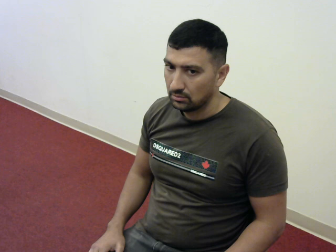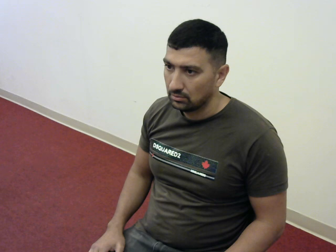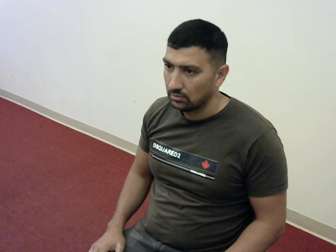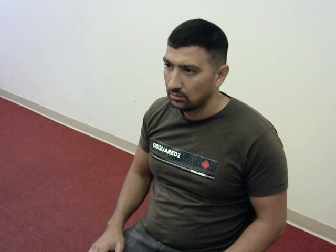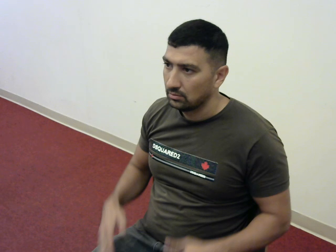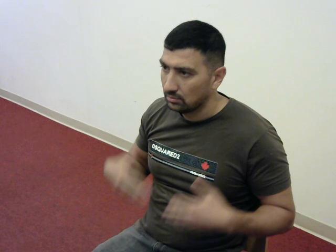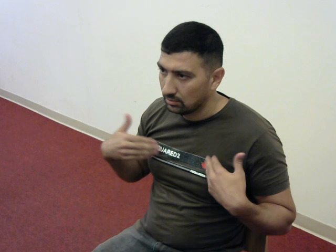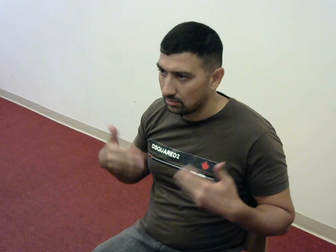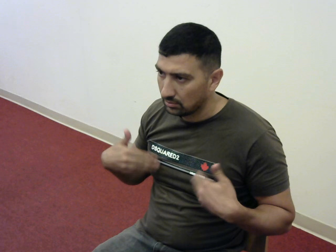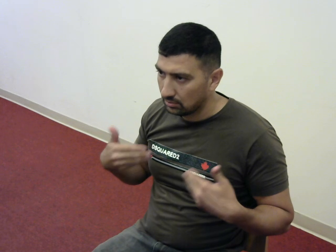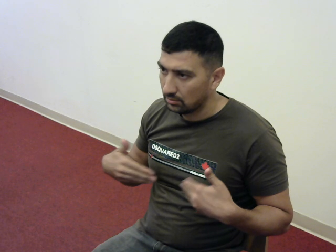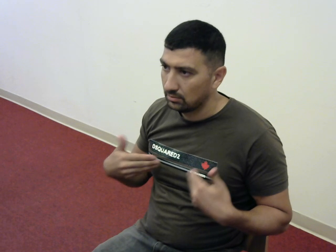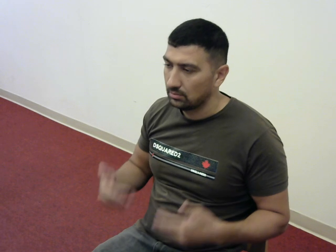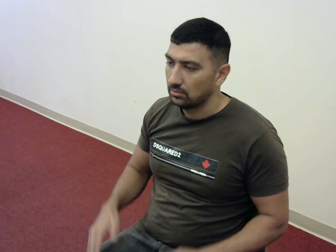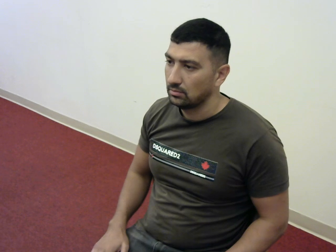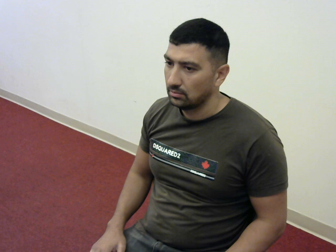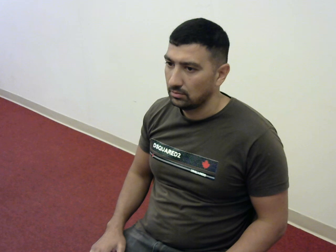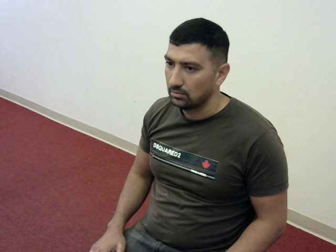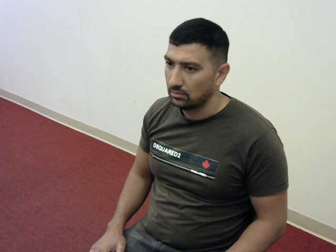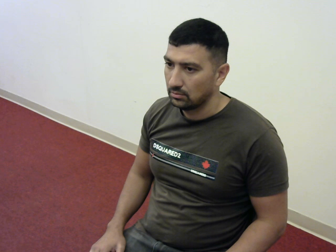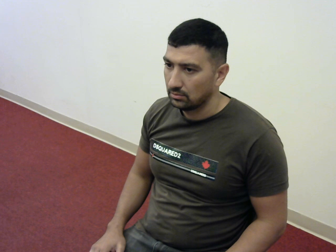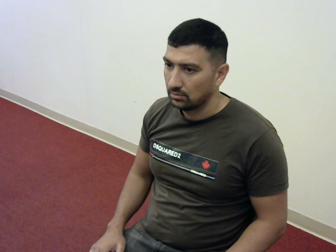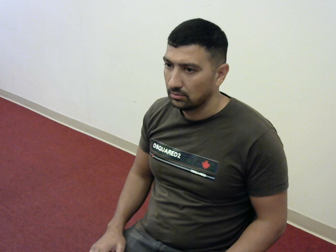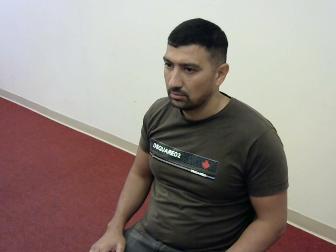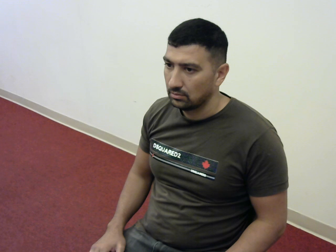Salam